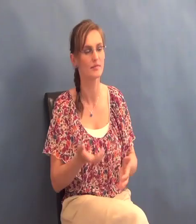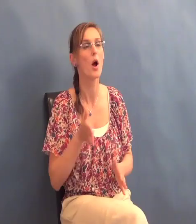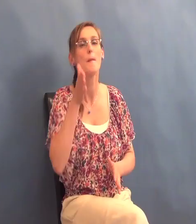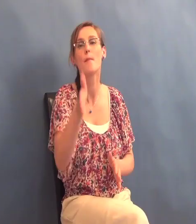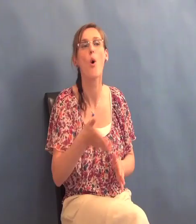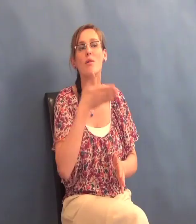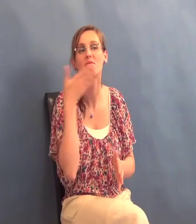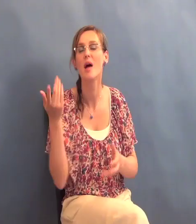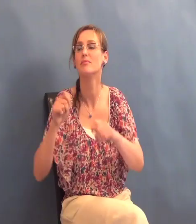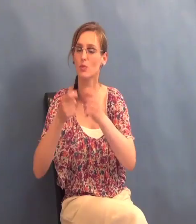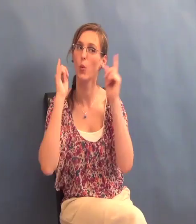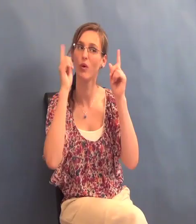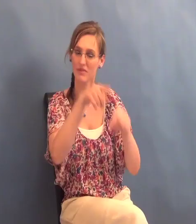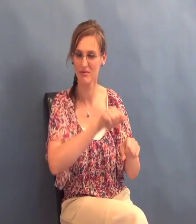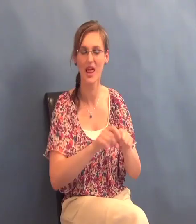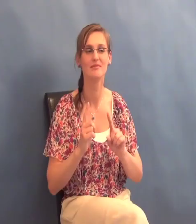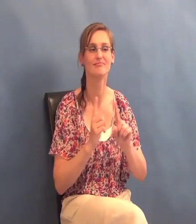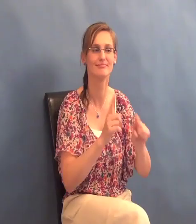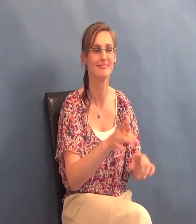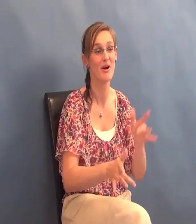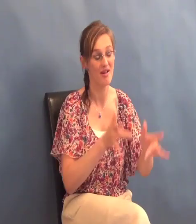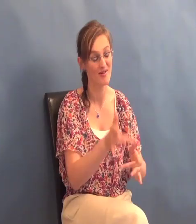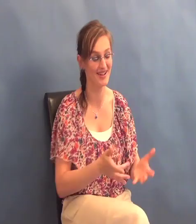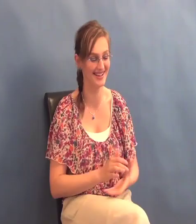Nie ma pociągu, jest uszkodzony i należy uważać, bo nadjeżdża rower